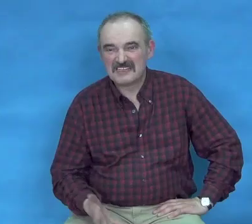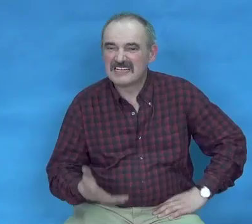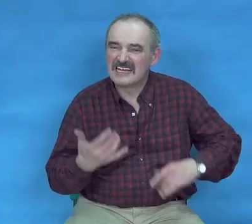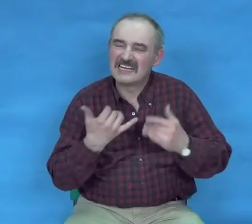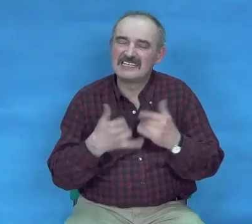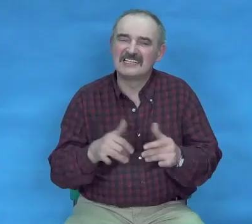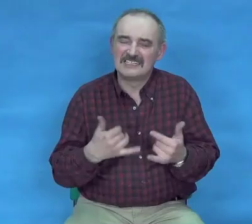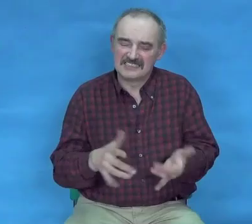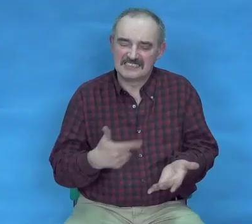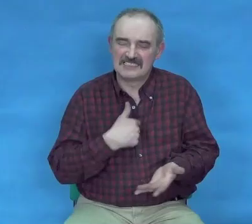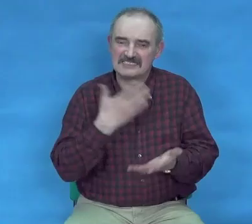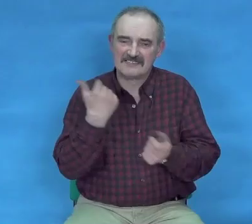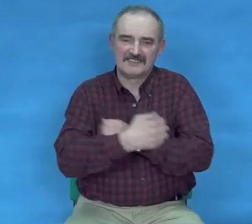Inny, ja nie wiem.